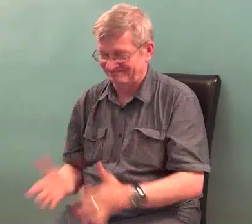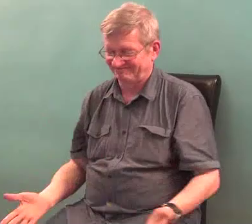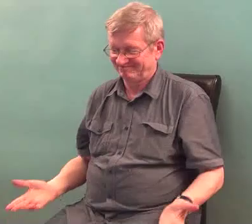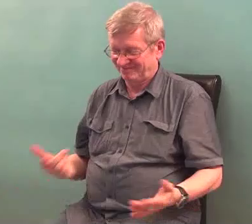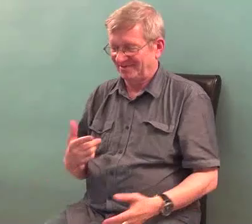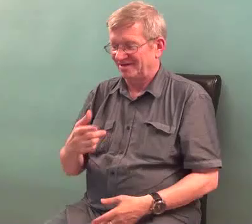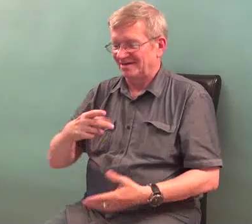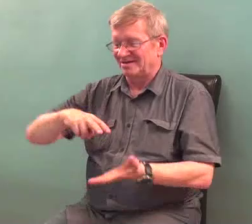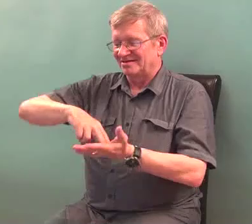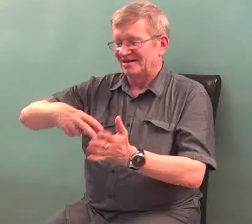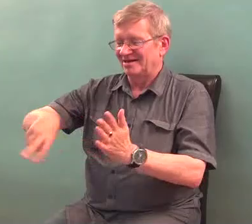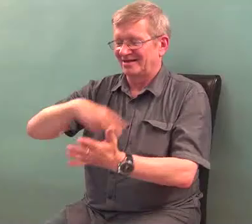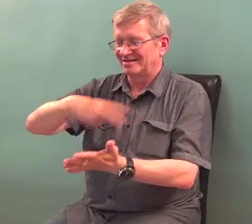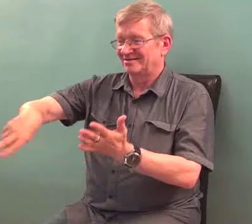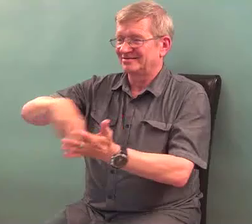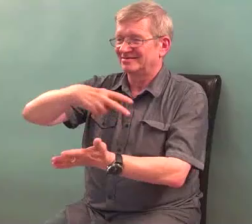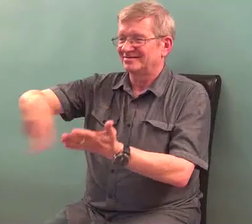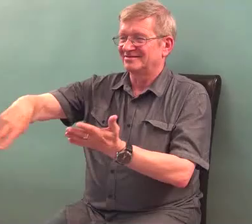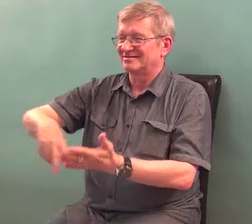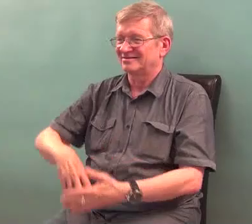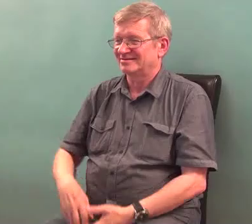Taniec.